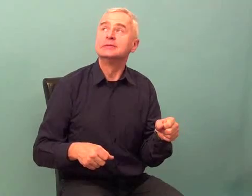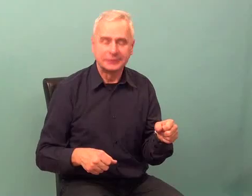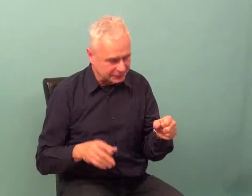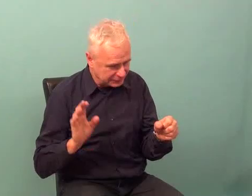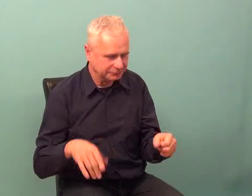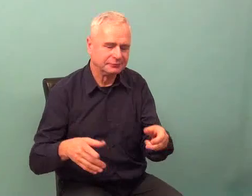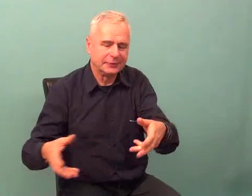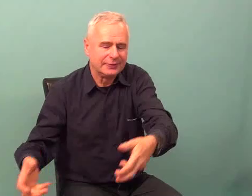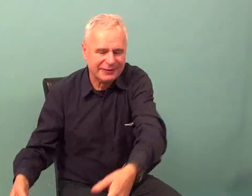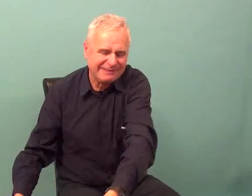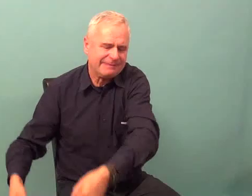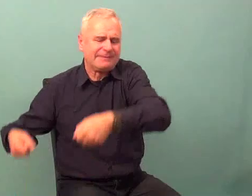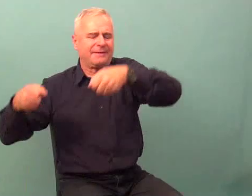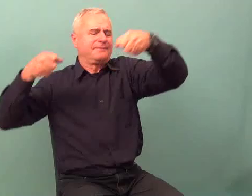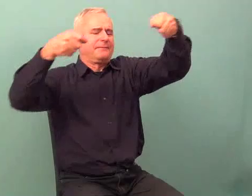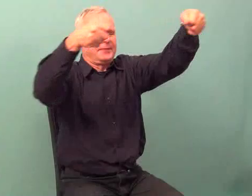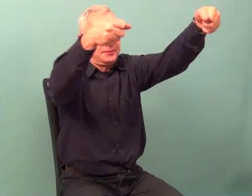Postawił kosz na bagażniku.